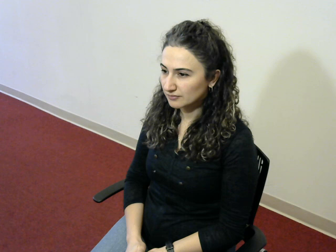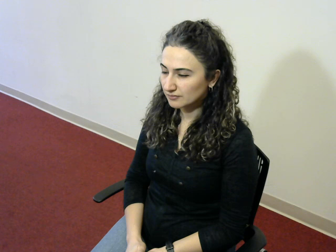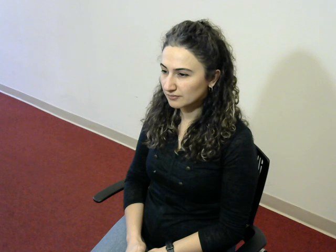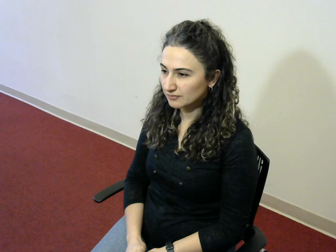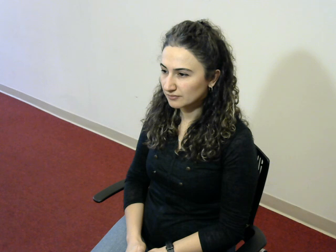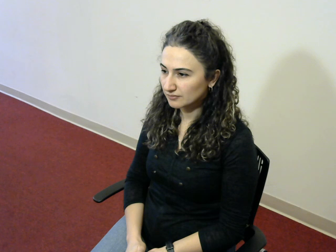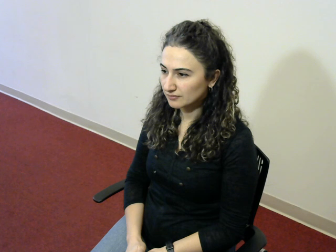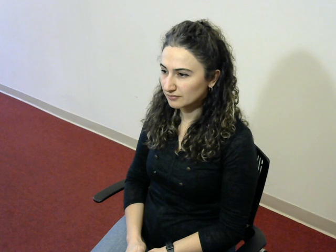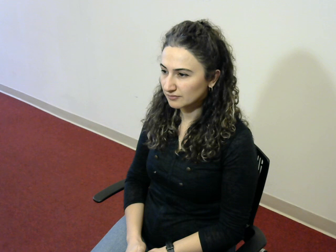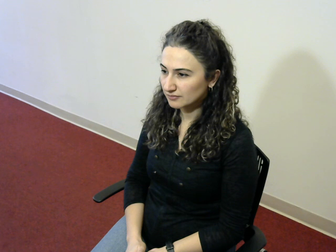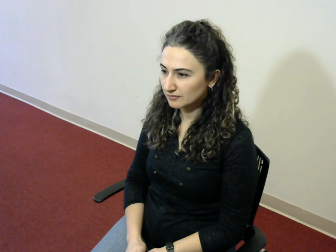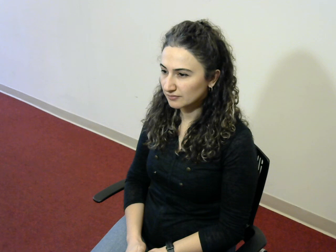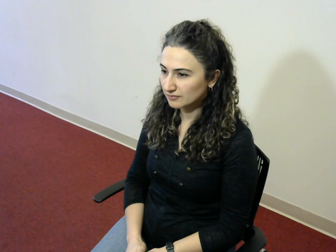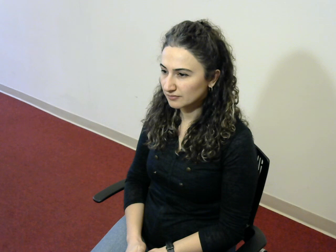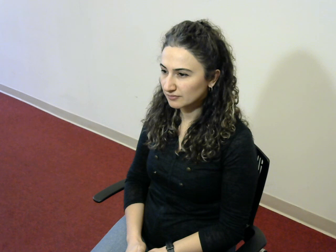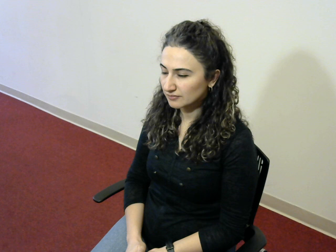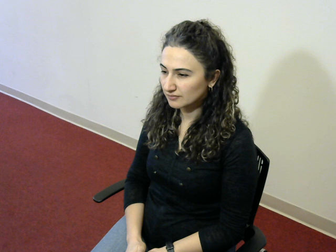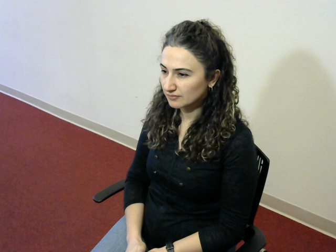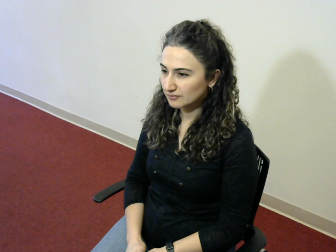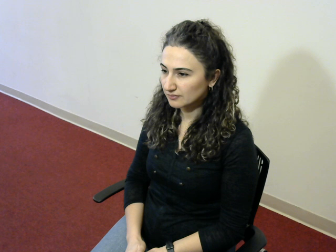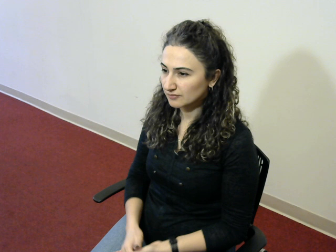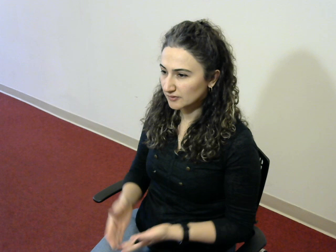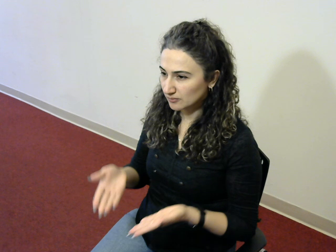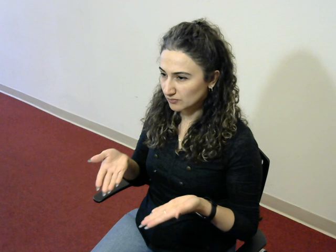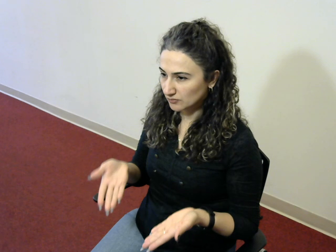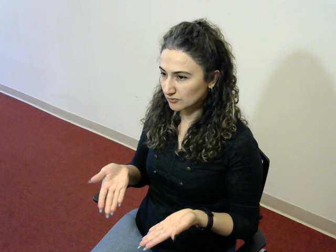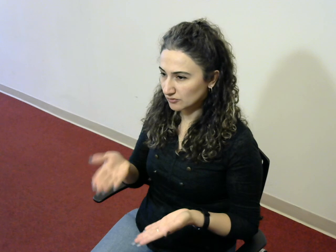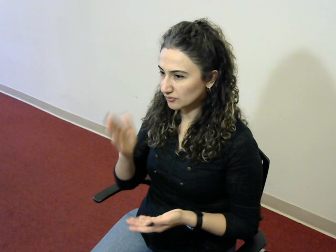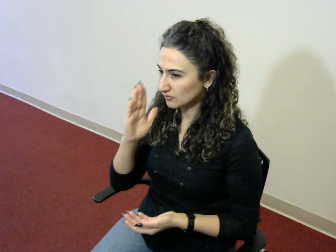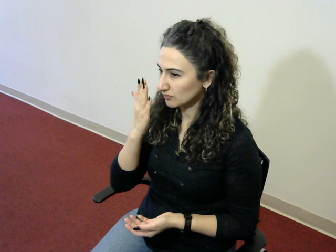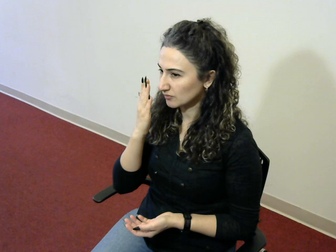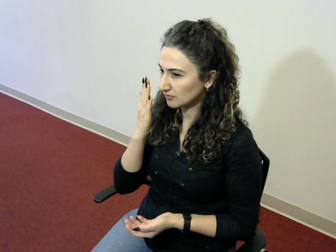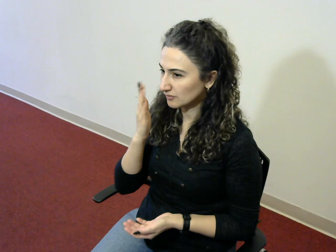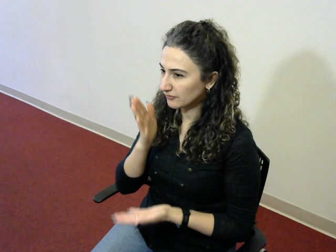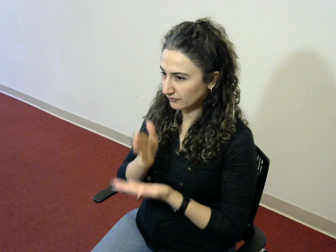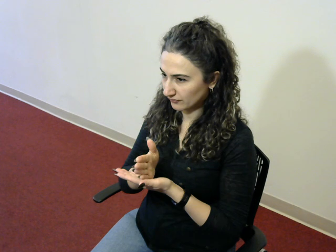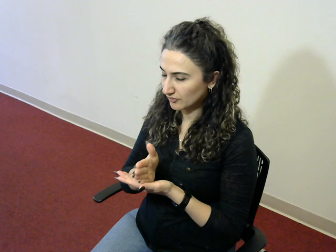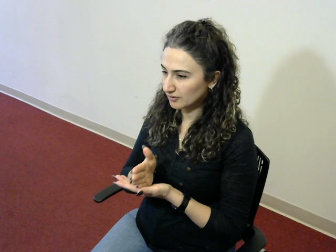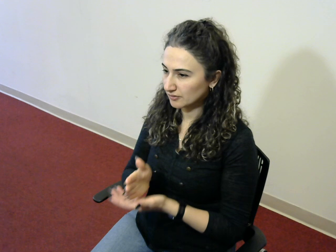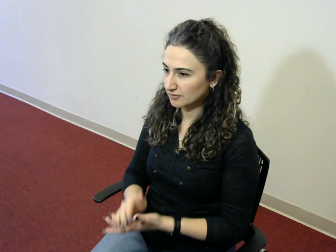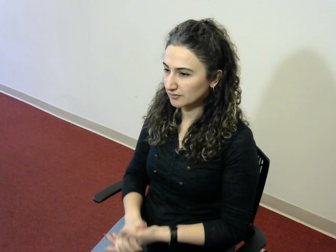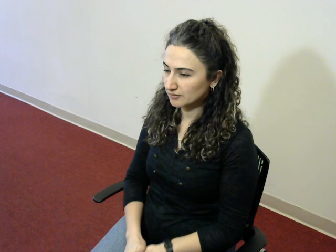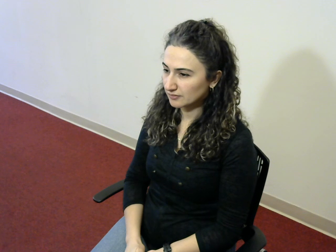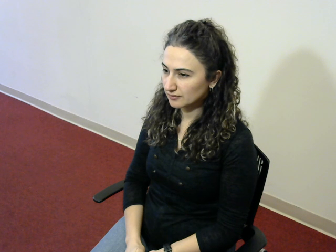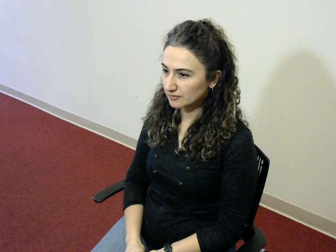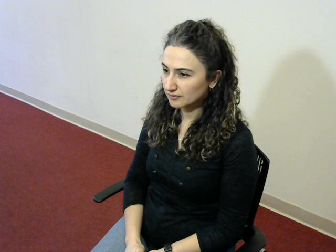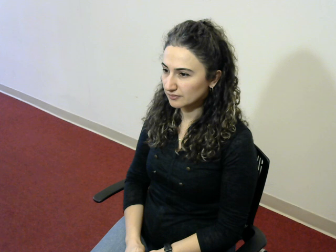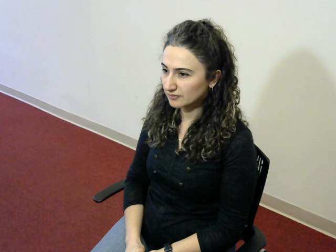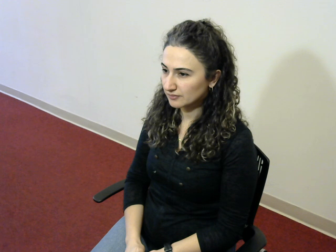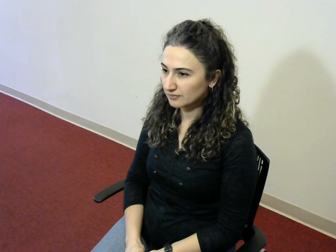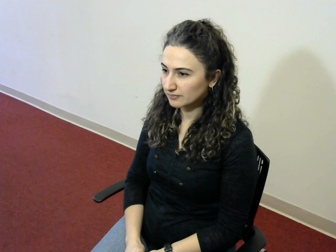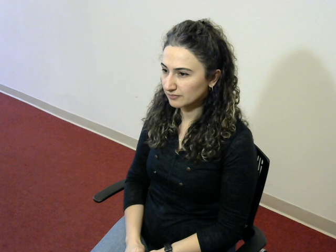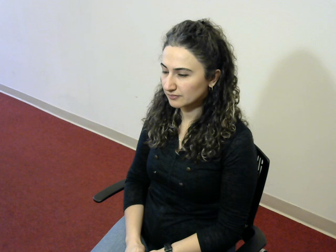Burda güzgü varmı?